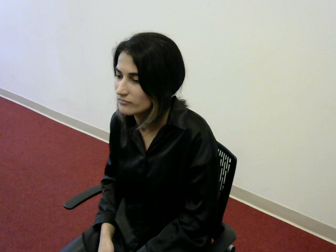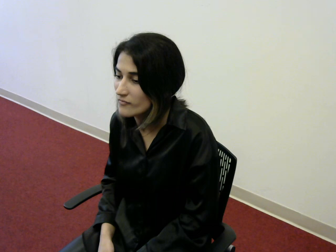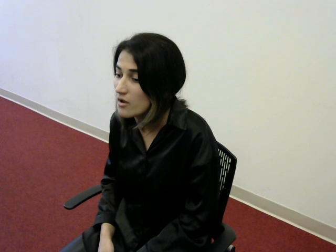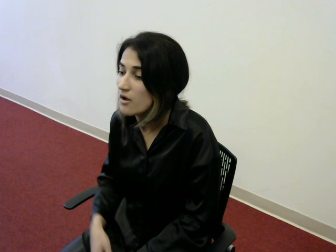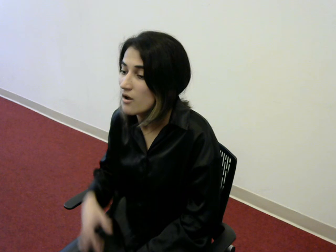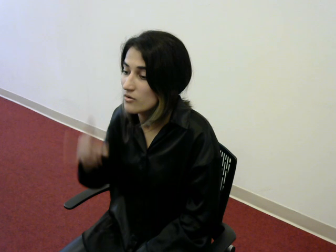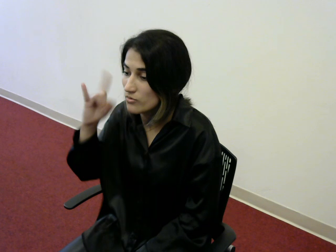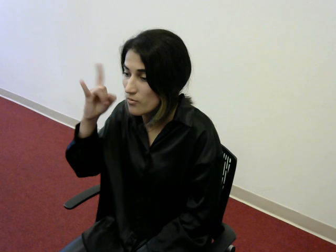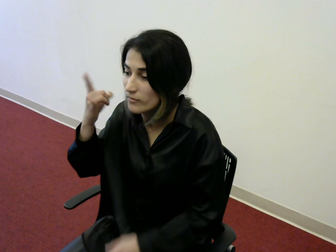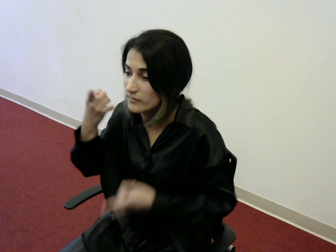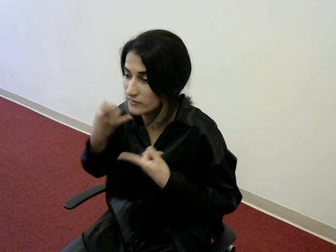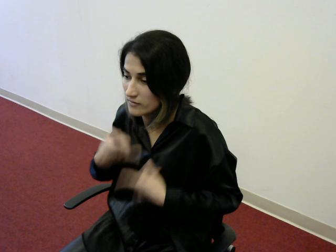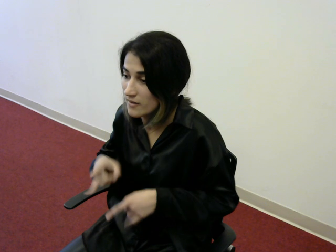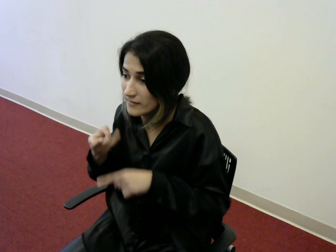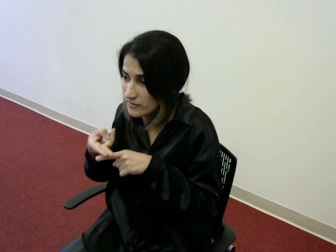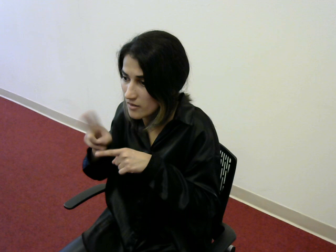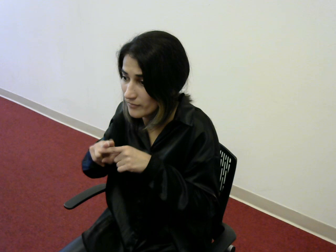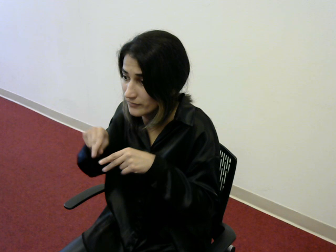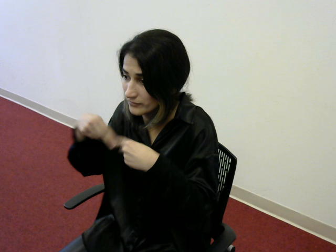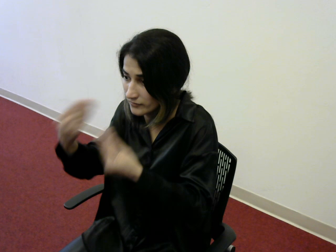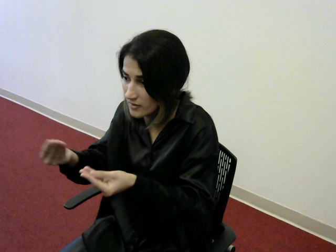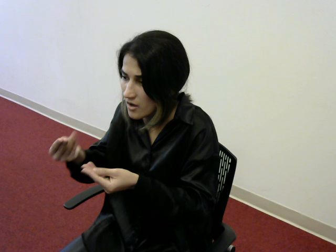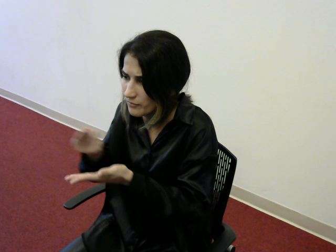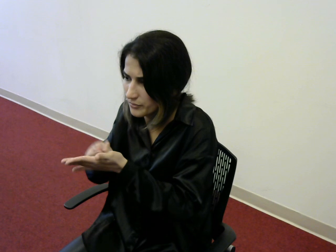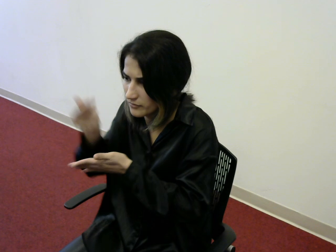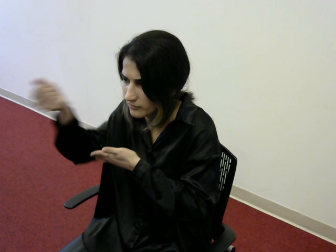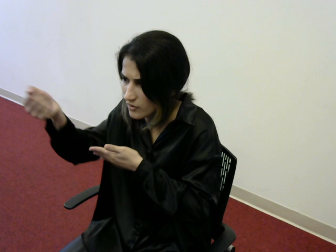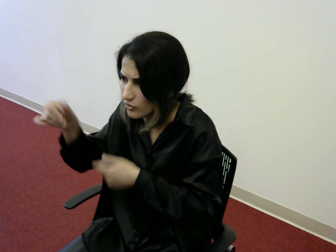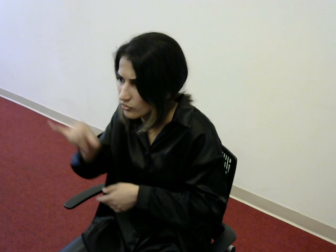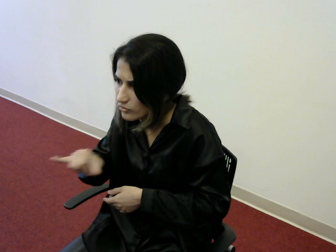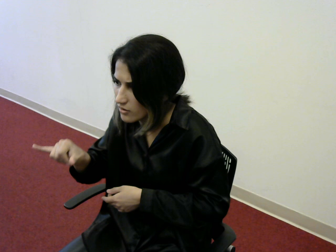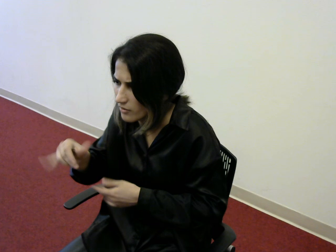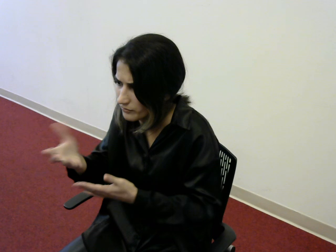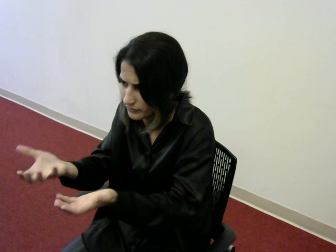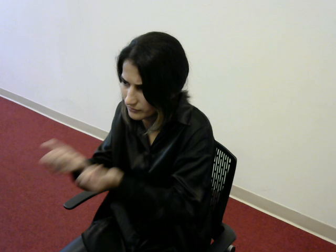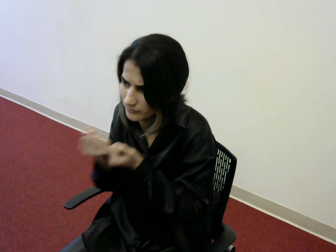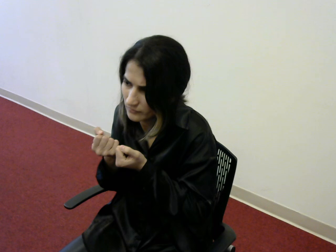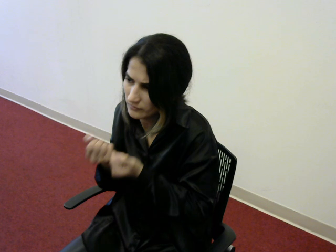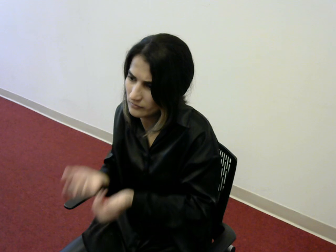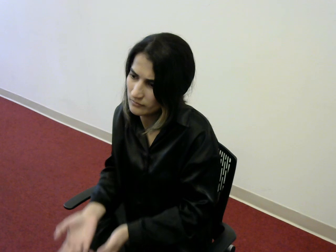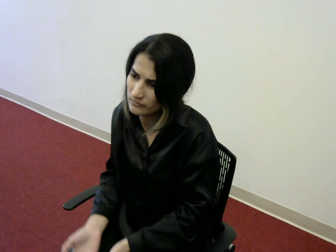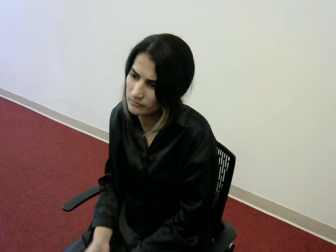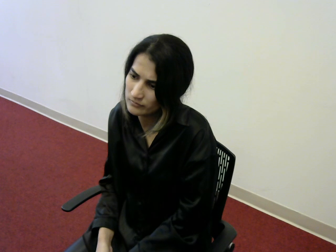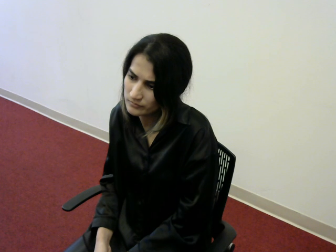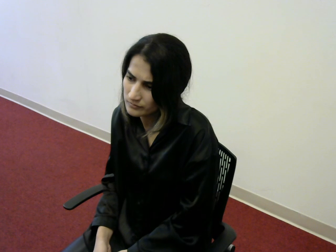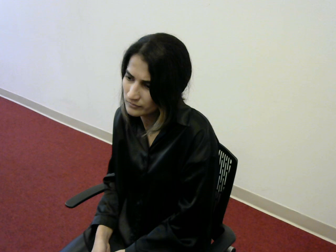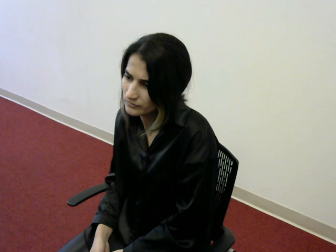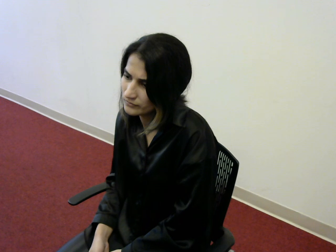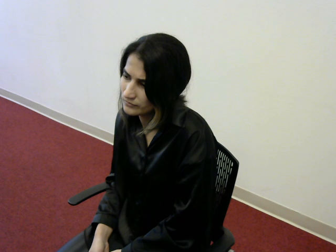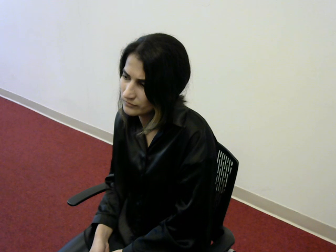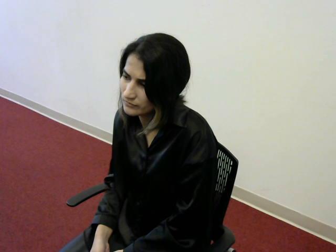Uşağın doğulmasına görə verilən ödəniş hardan alınır?